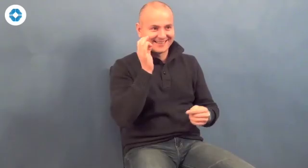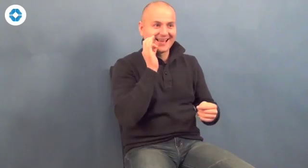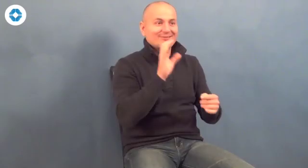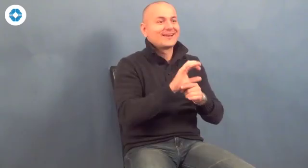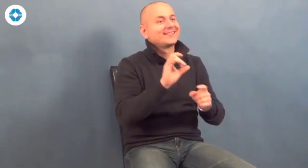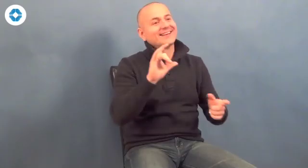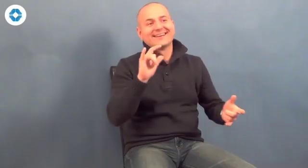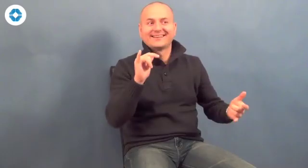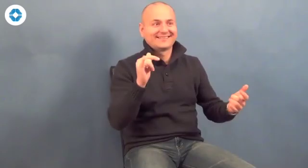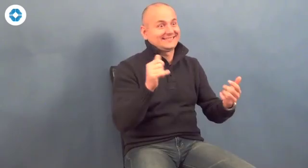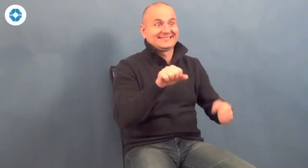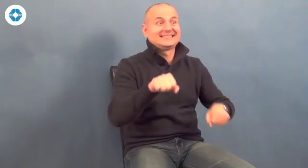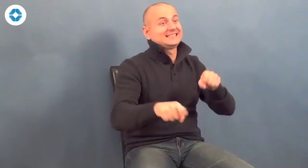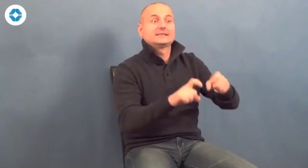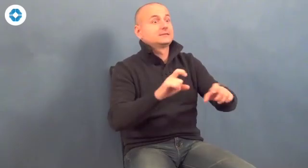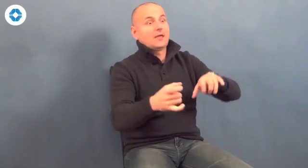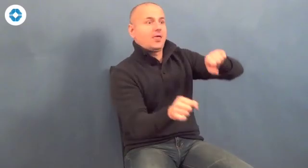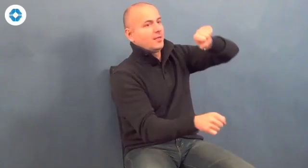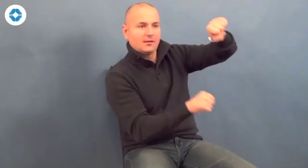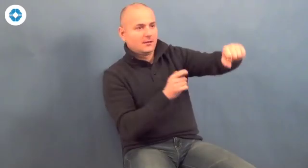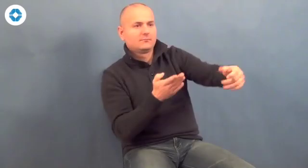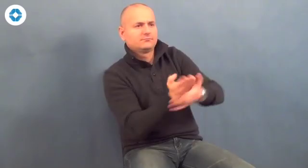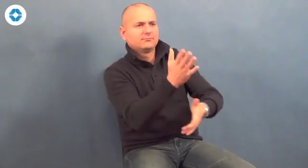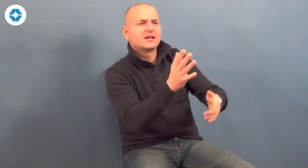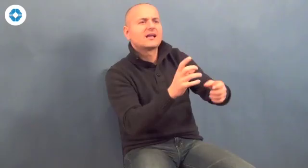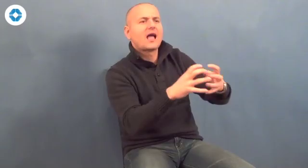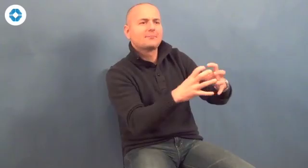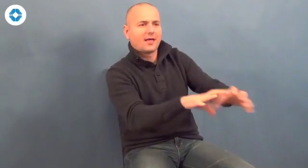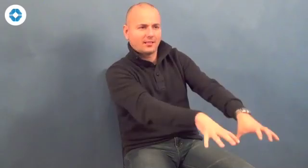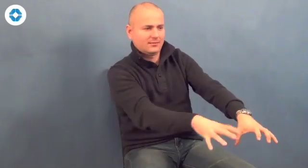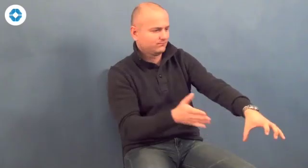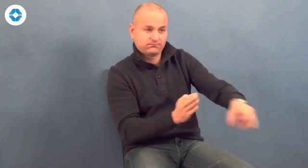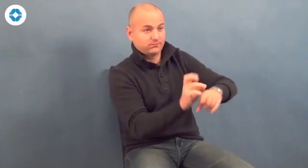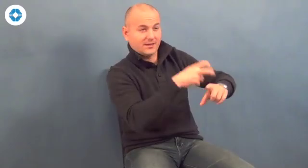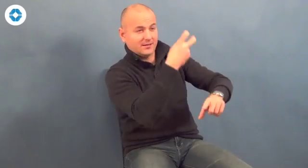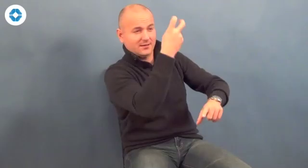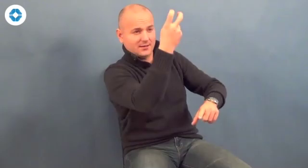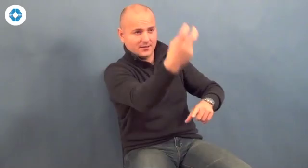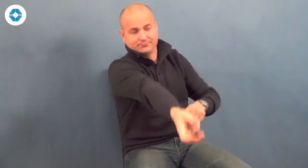Akurat jak chłopak się za nią oglądał, stracił równowagę na rowerze, bo najechał na kamień i upadł.